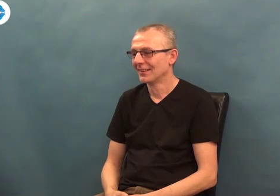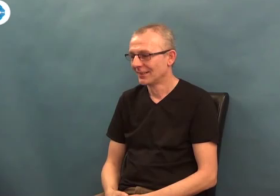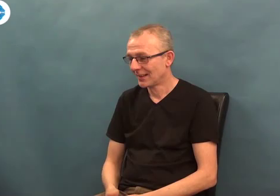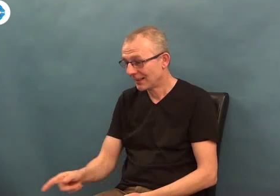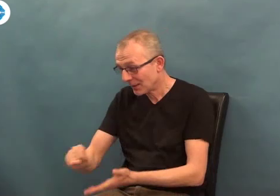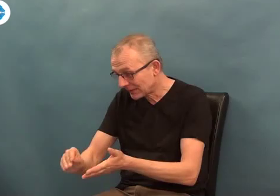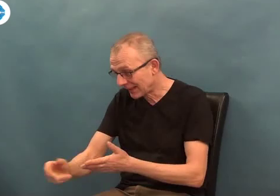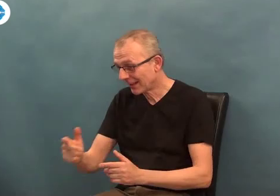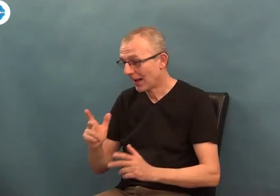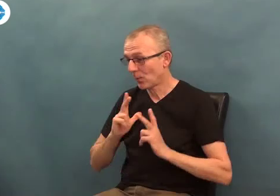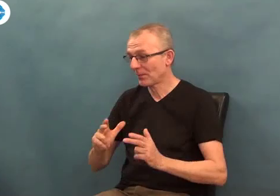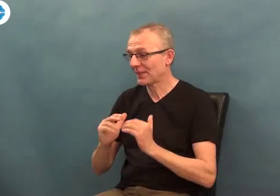Tu jest napisane: urlop nad morzem.